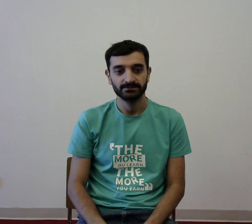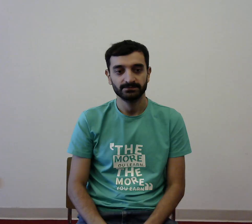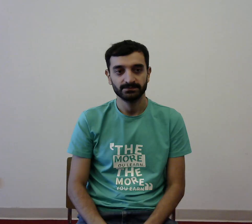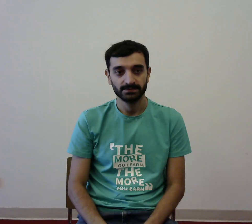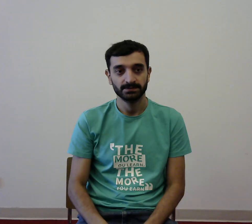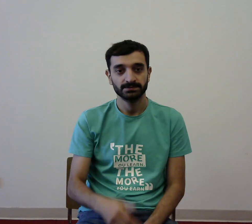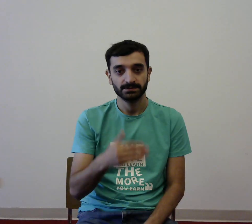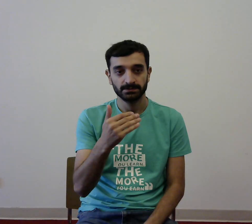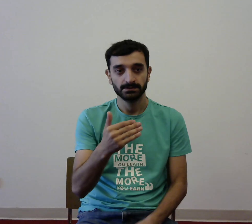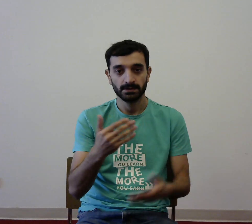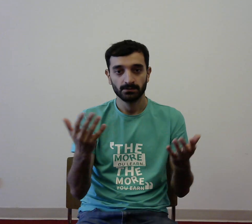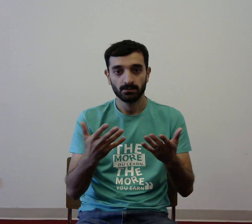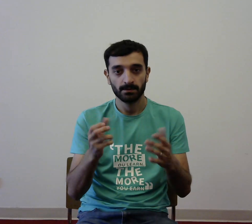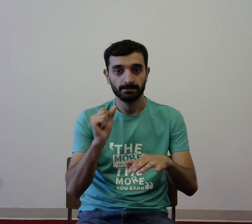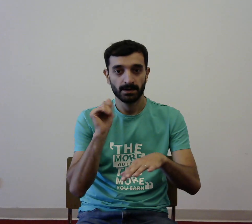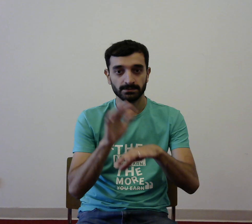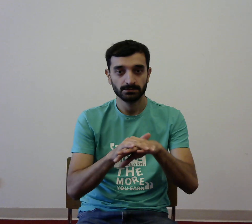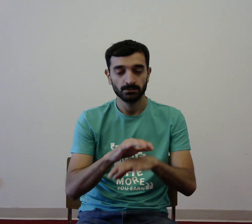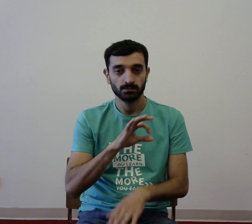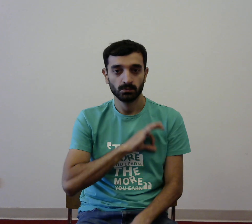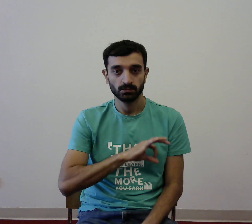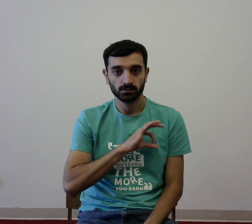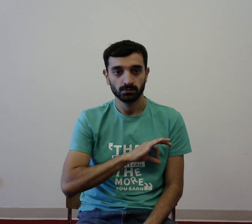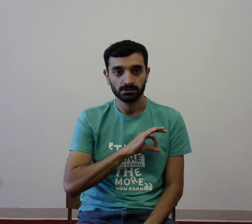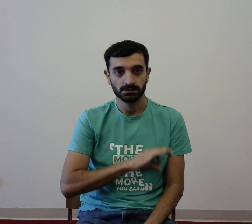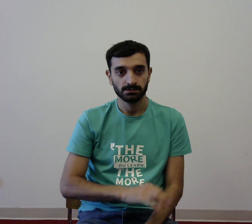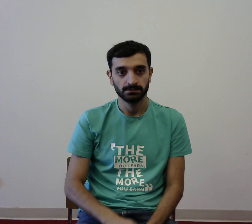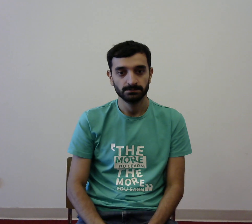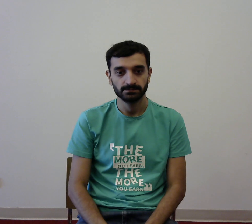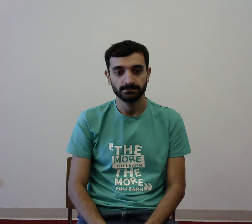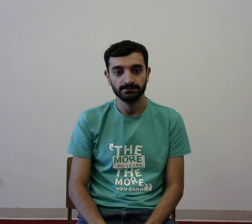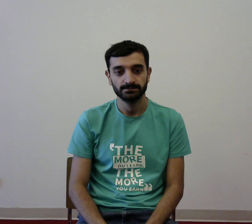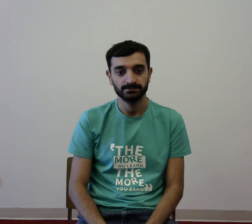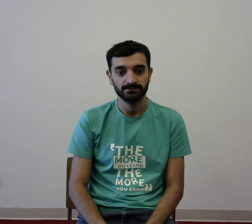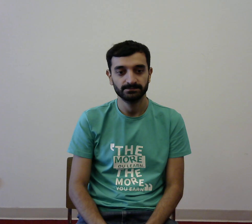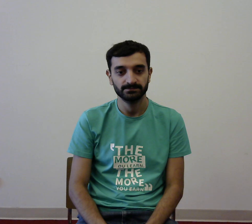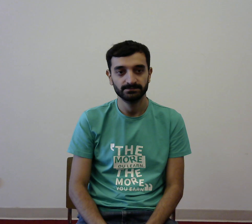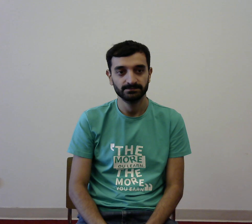Siz hansı bankın müştərisisiniz?